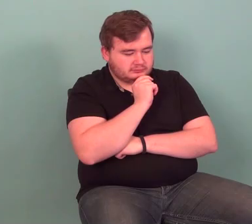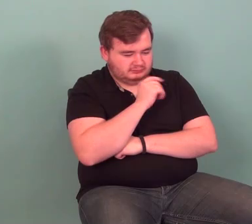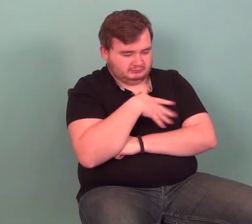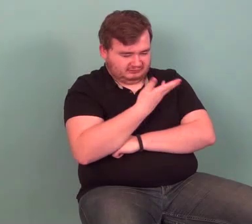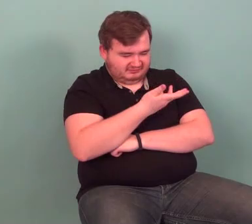Dziwnie!